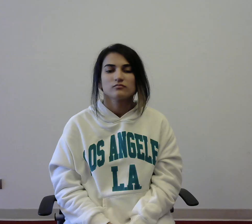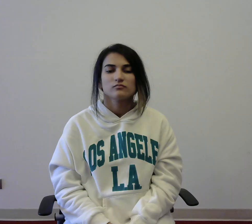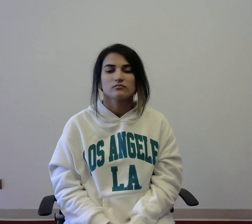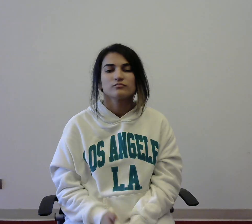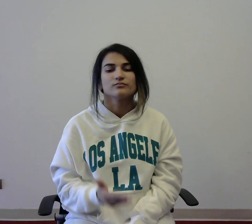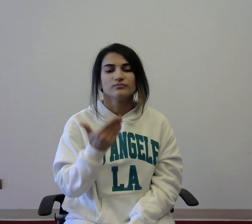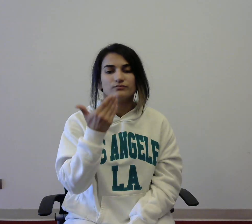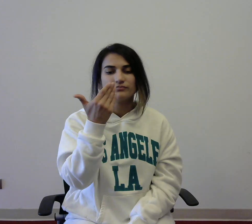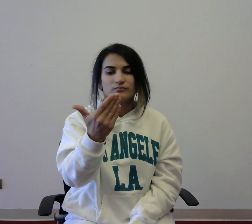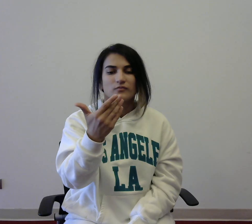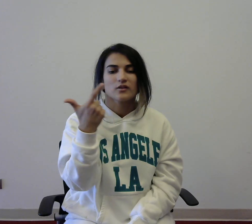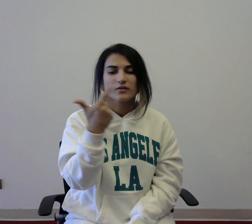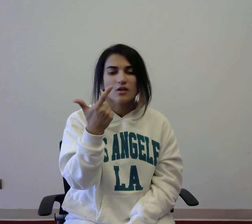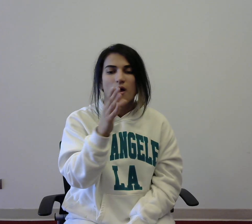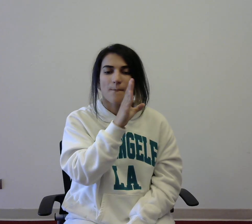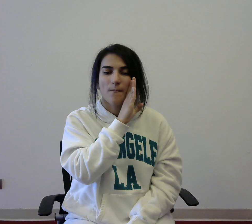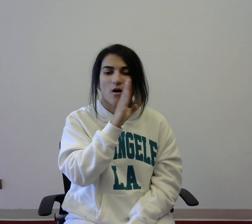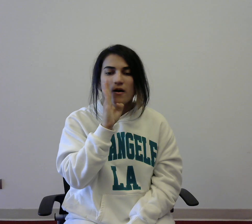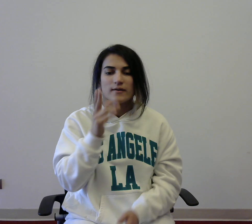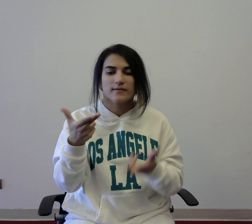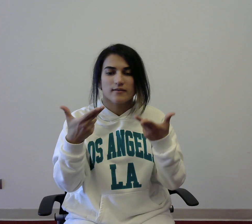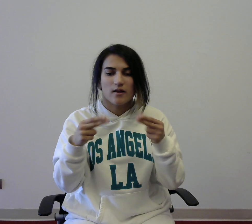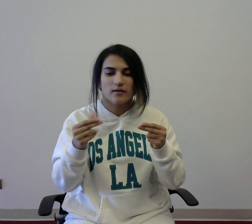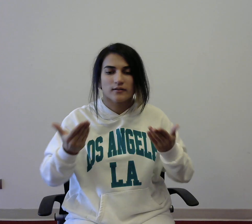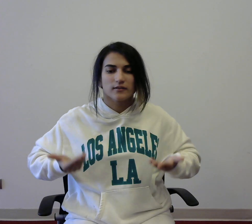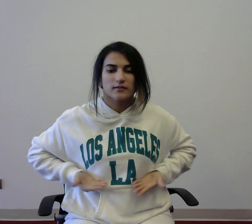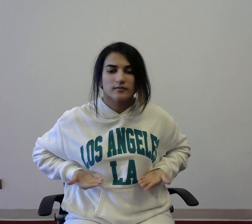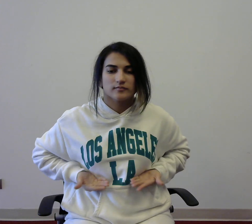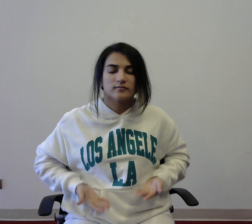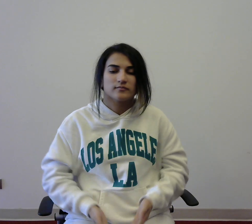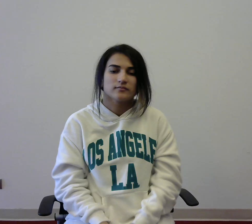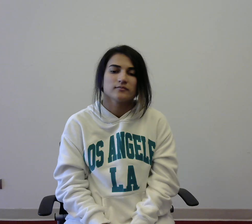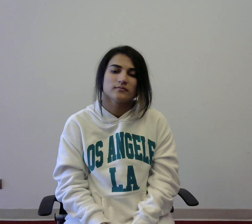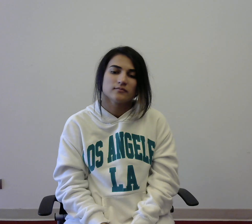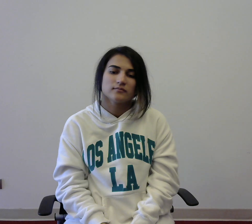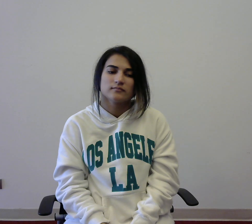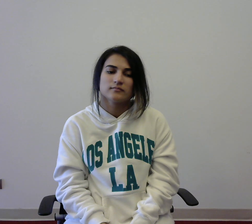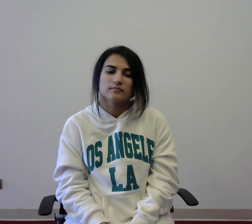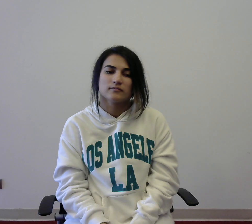Sənin qayınanan harda yaşayır?